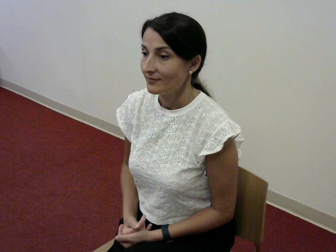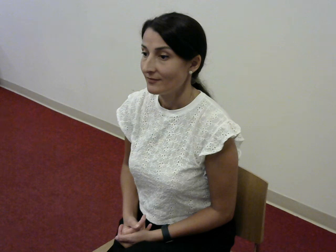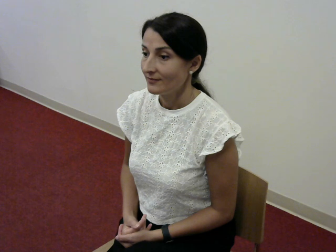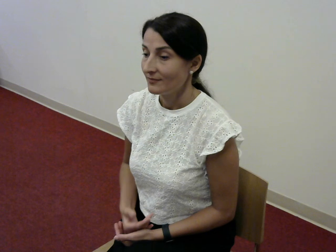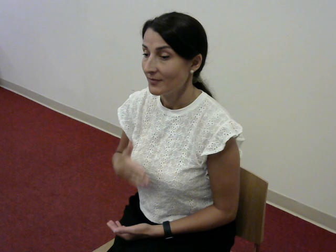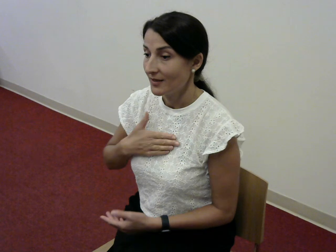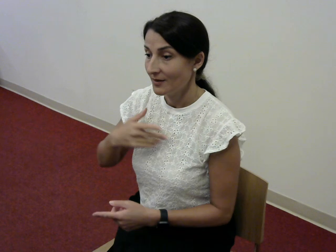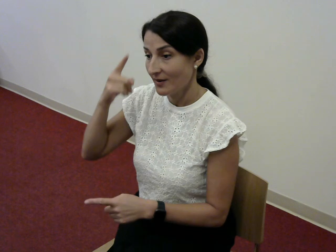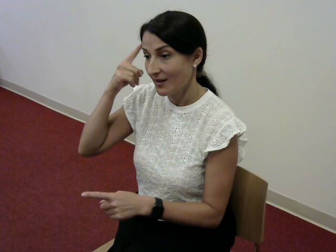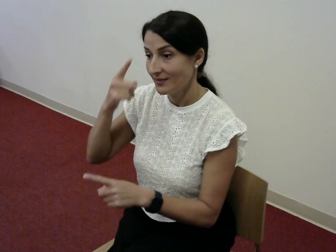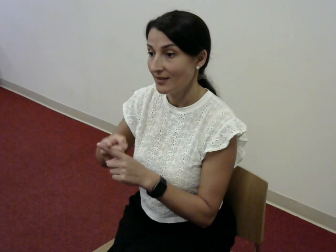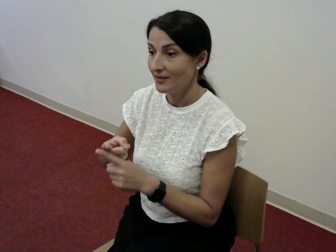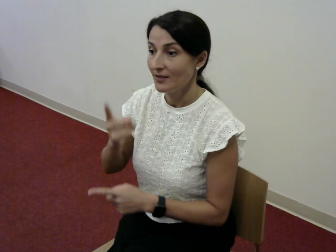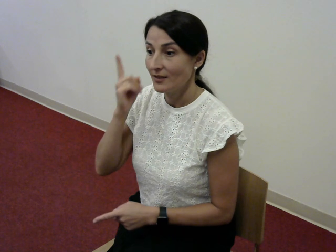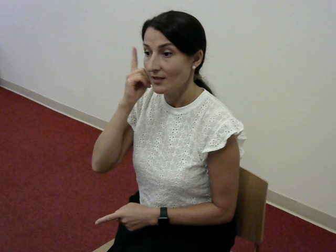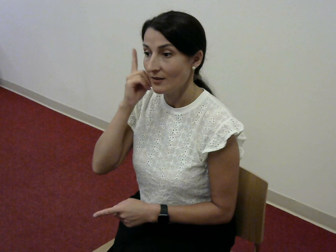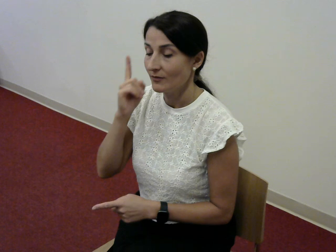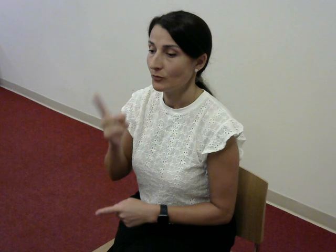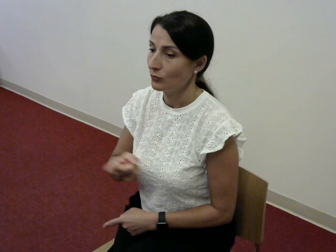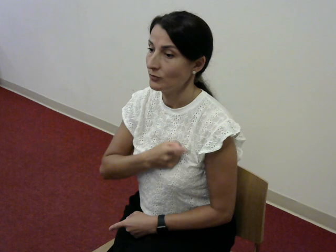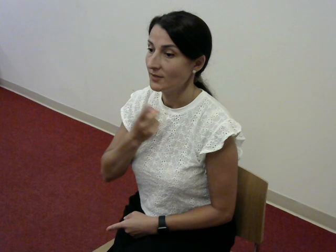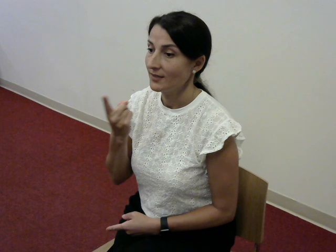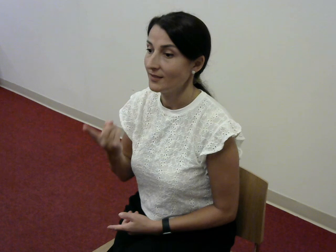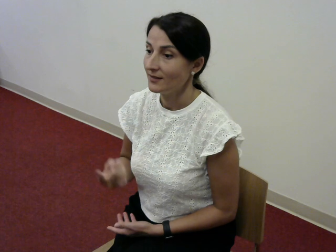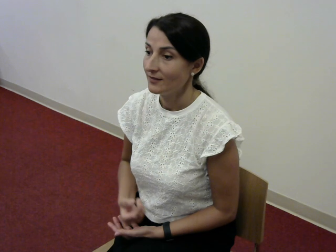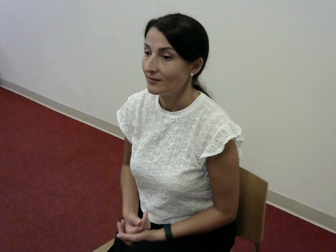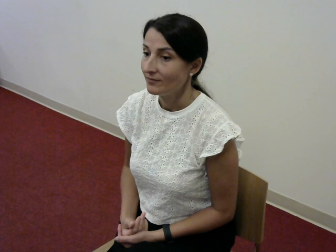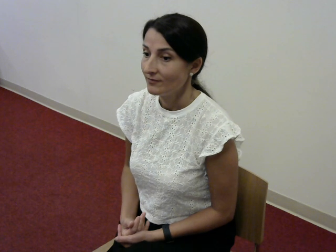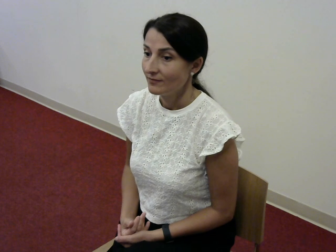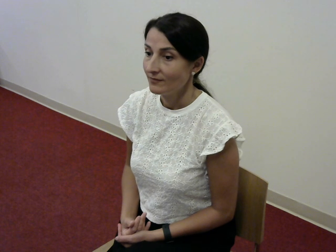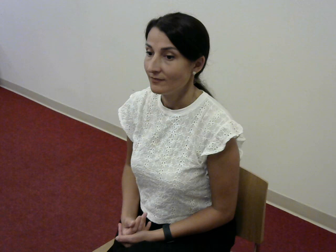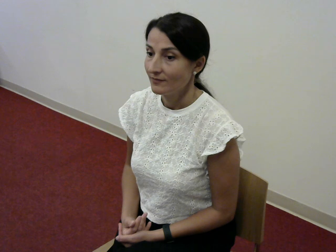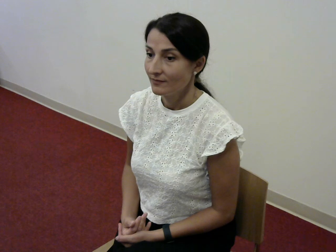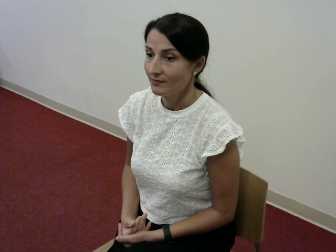Mənim qardaşım telefon ustasıdır